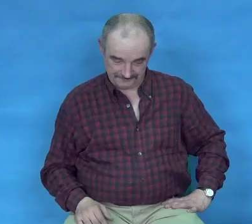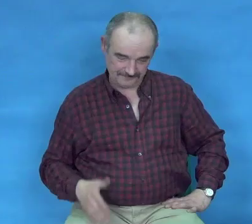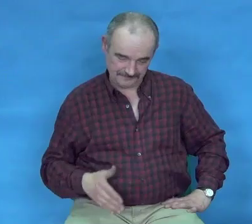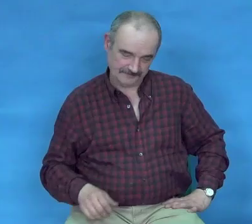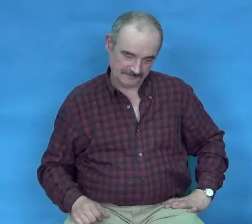Piłuje.